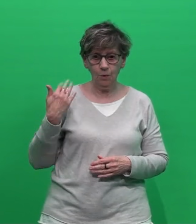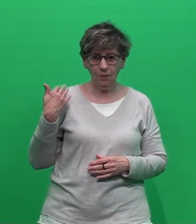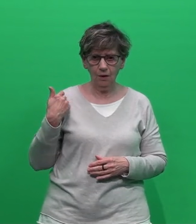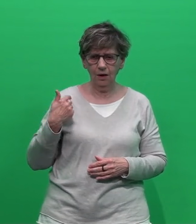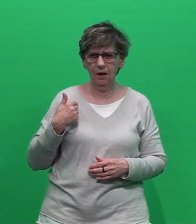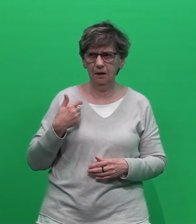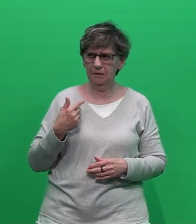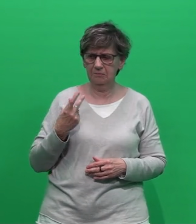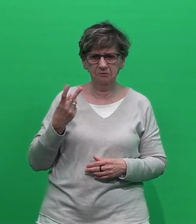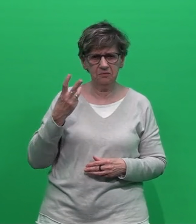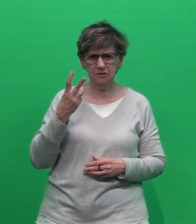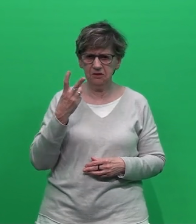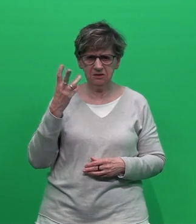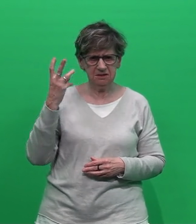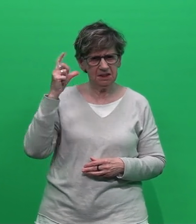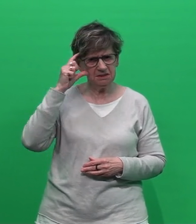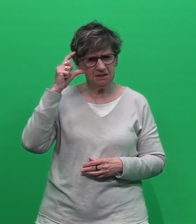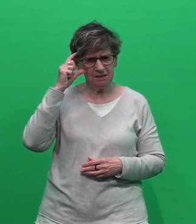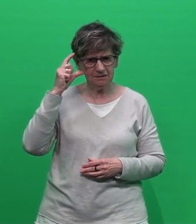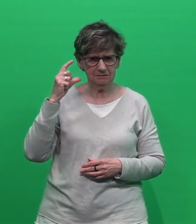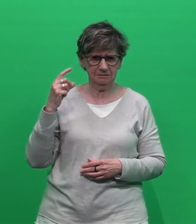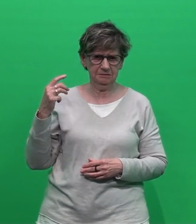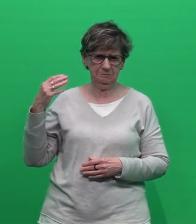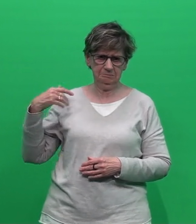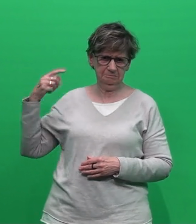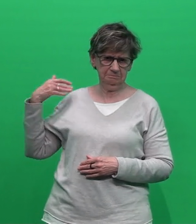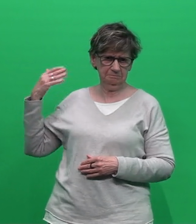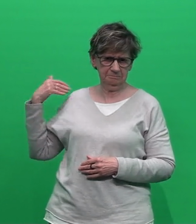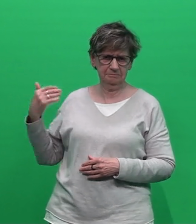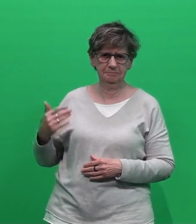Quan va ser? Fa uns dos o tres dies.